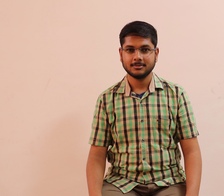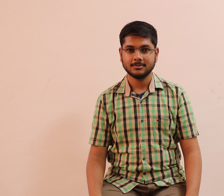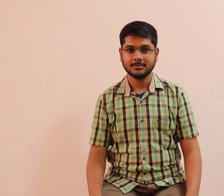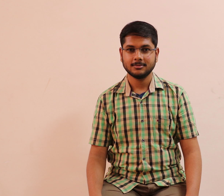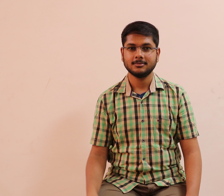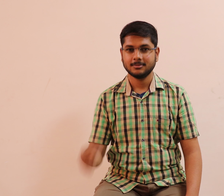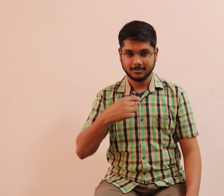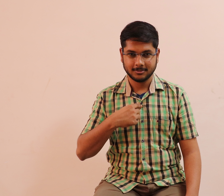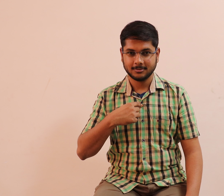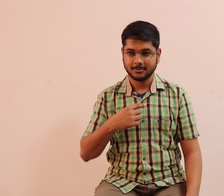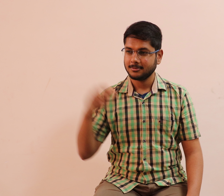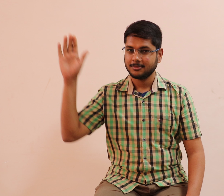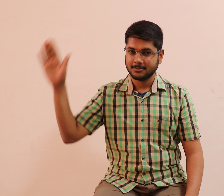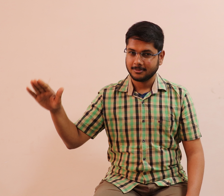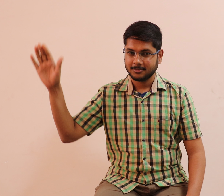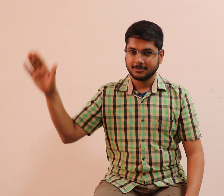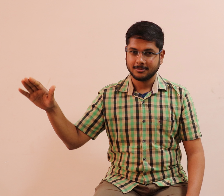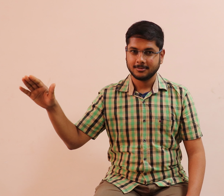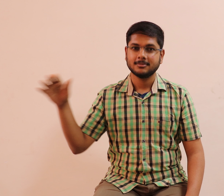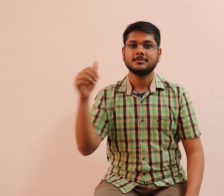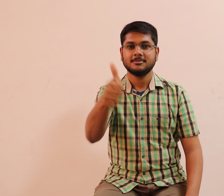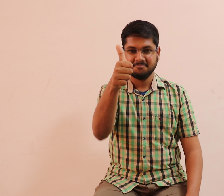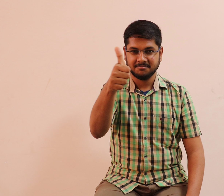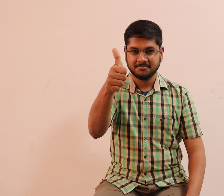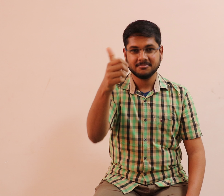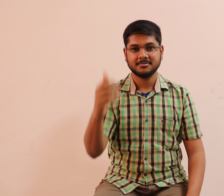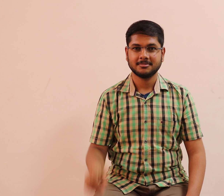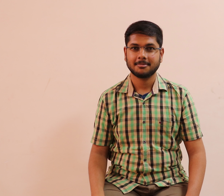i really appreciate it